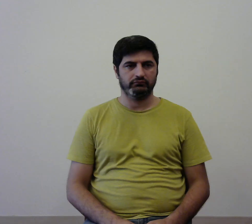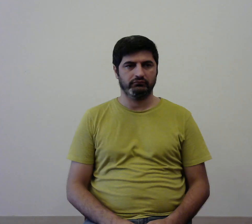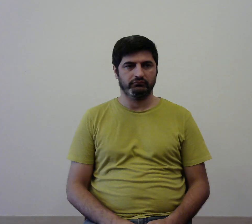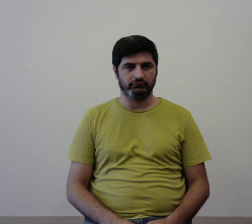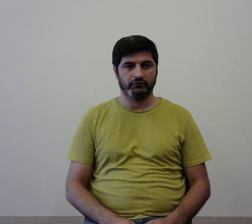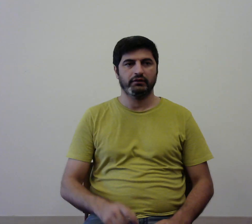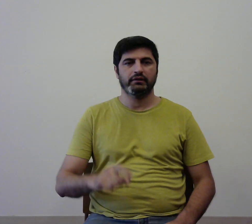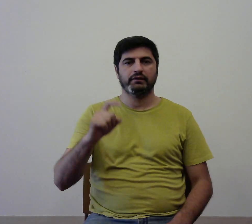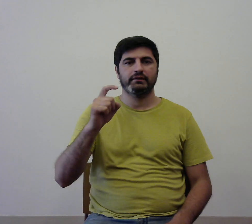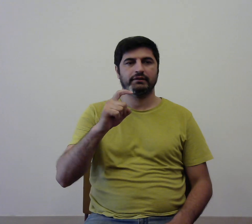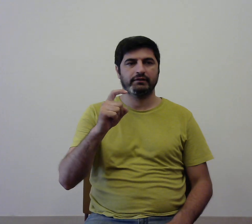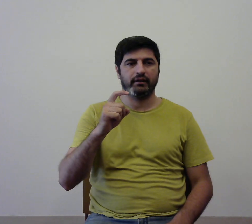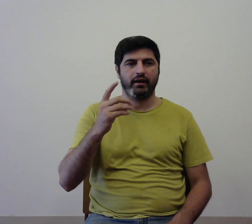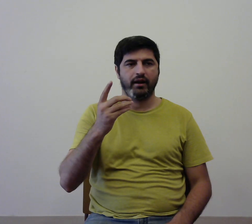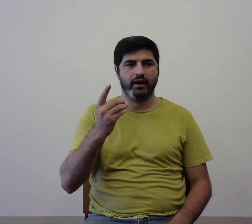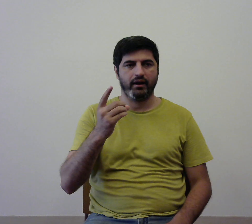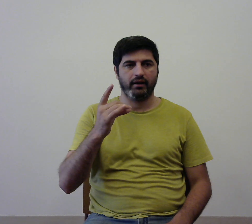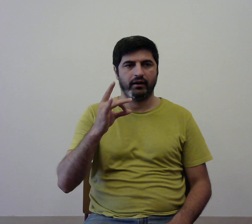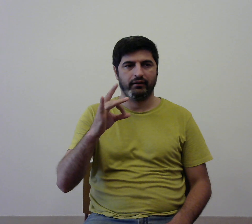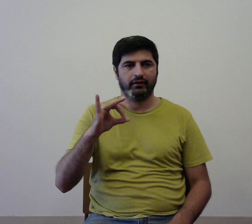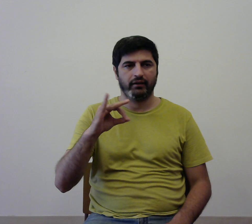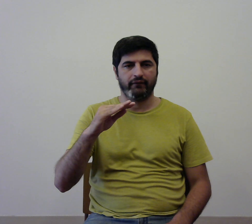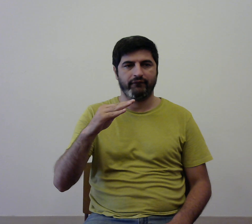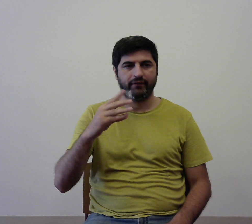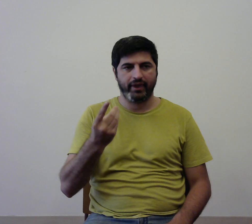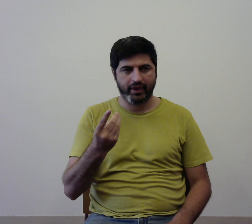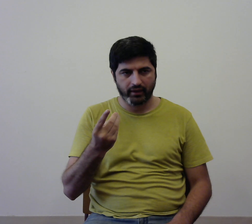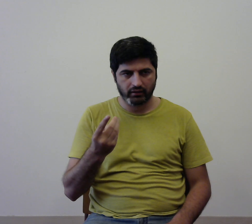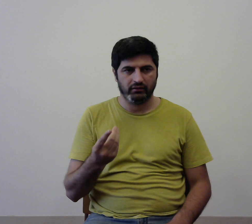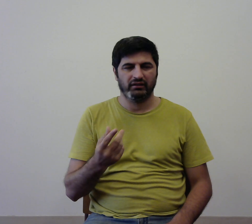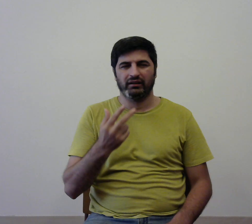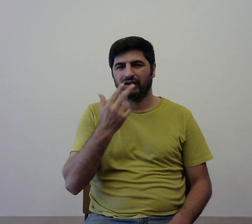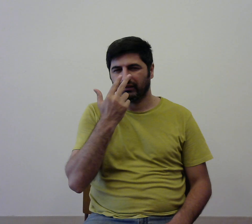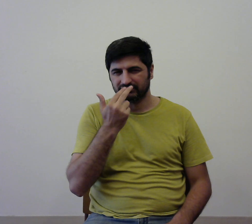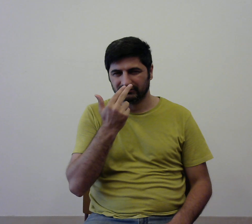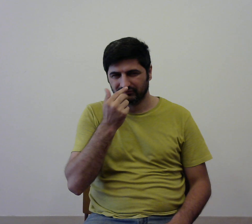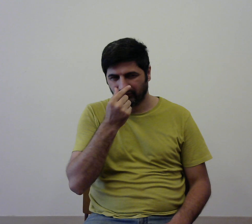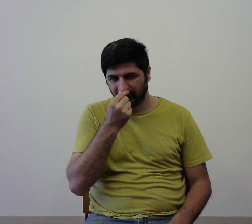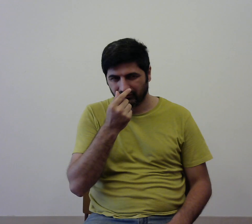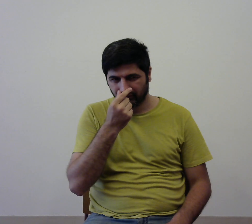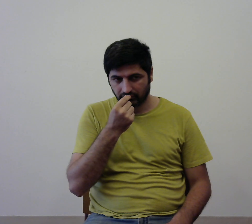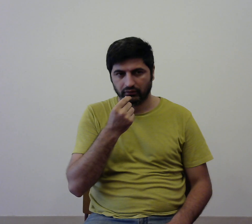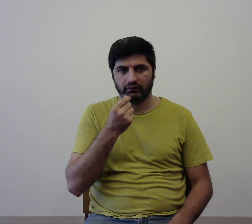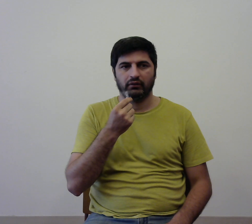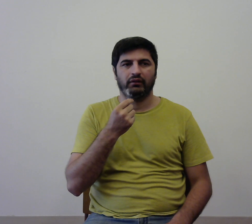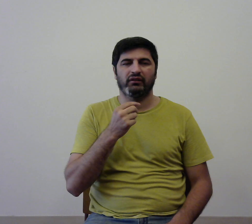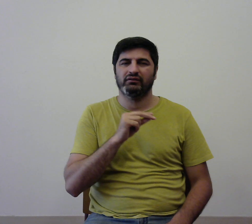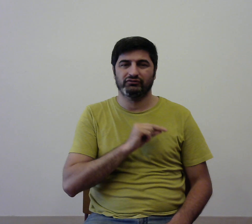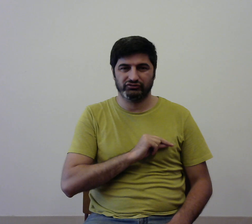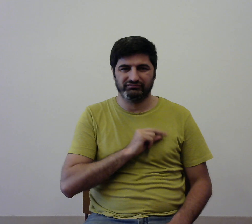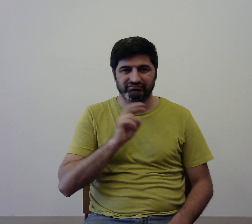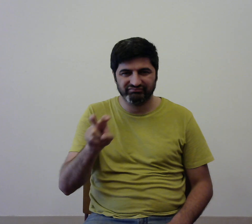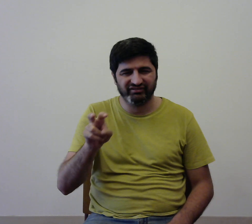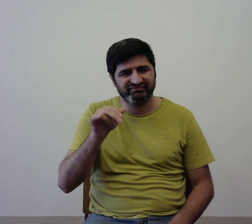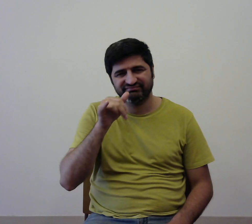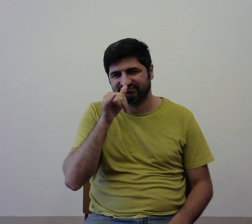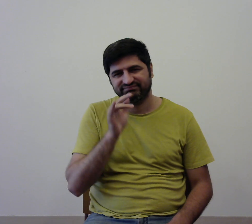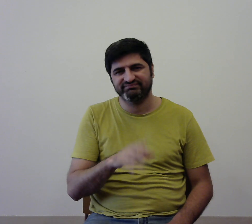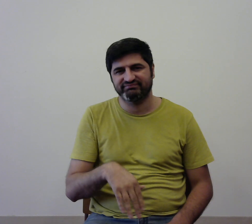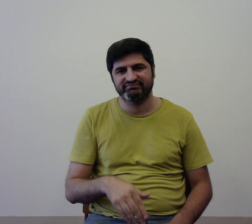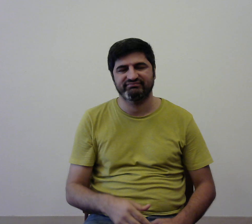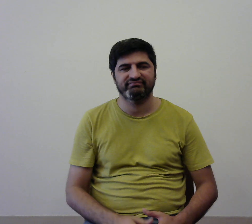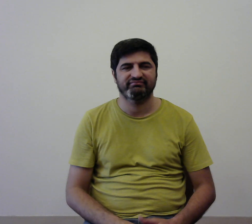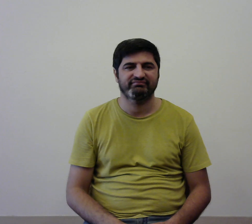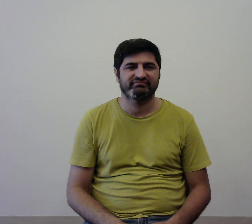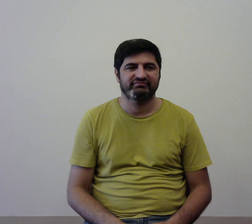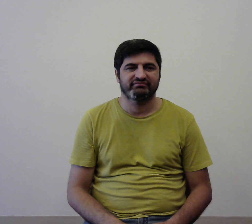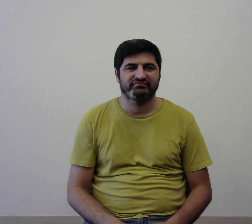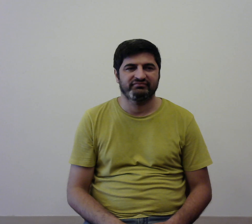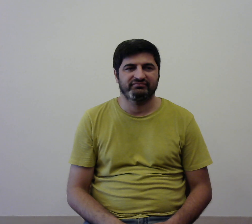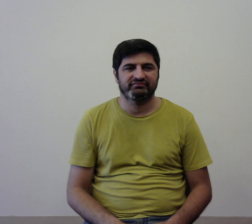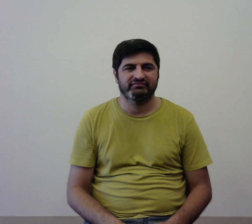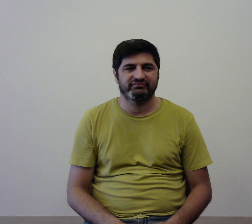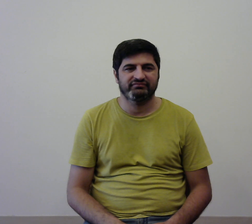Zərifə qrip olub, işə gələ bilmir